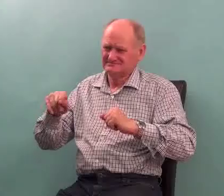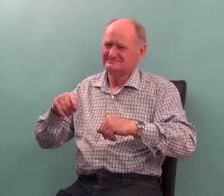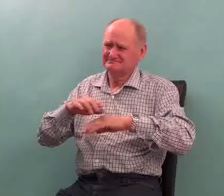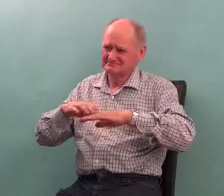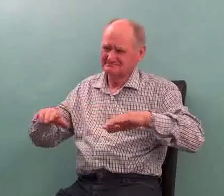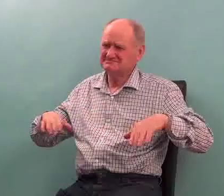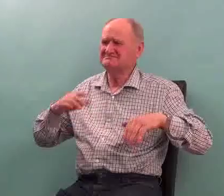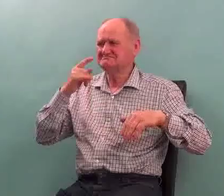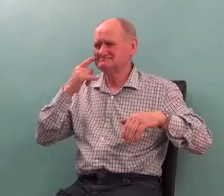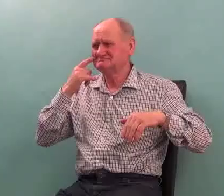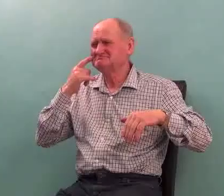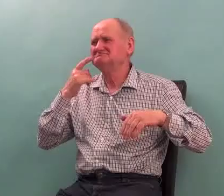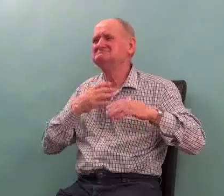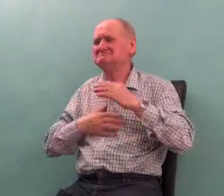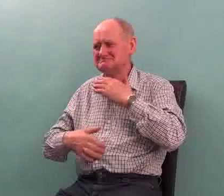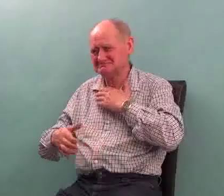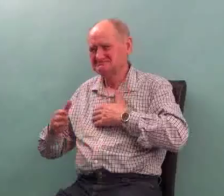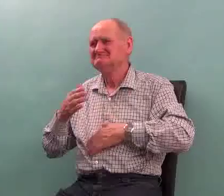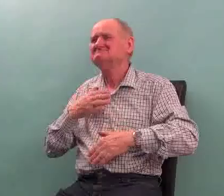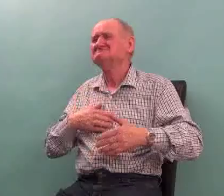Pływaliśmy tam, była fajna zabawa i było przyjemnie.